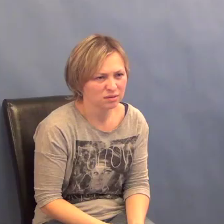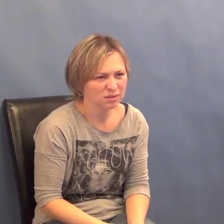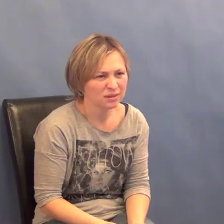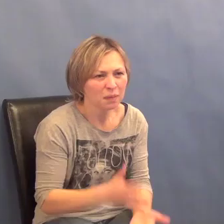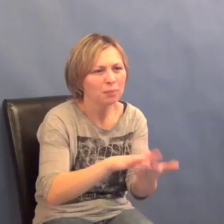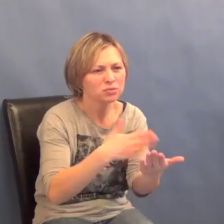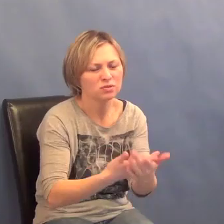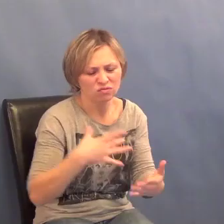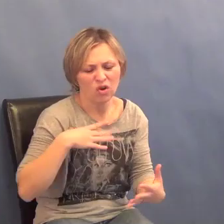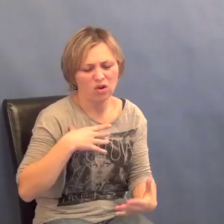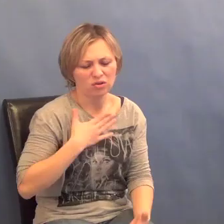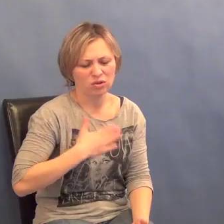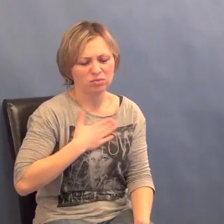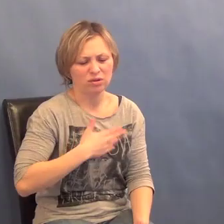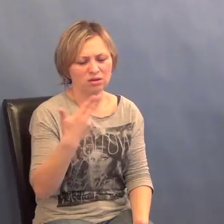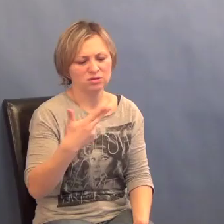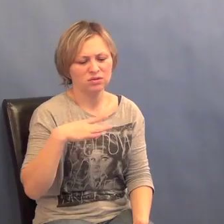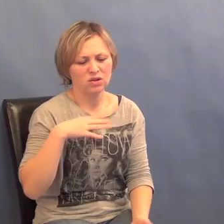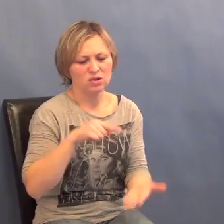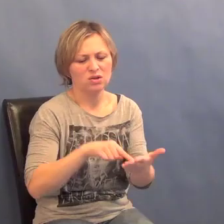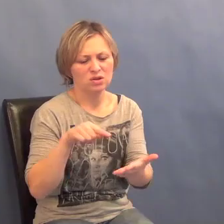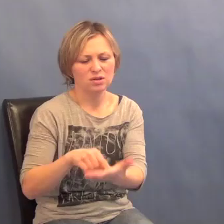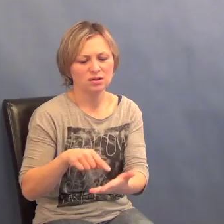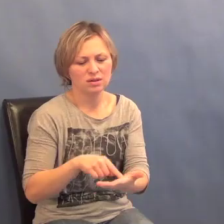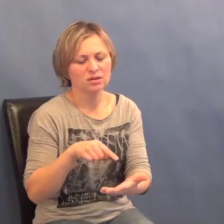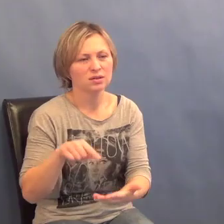Na przykład sobota i niedziela jest wolna.